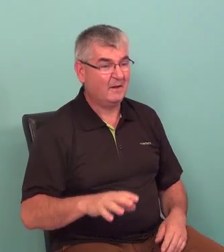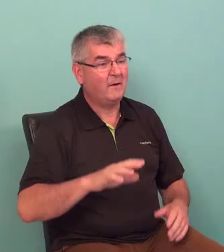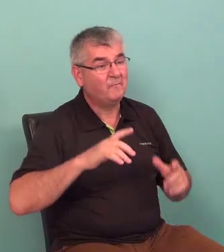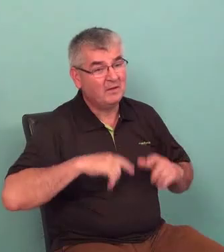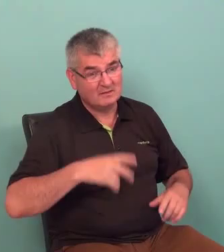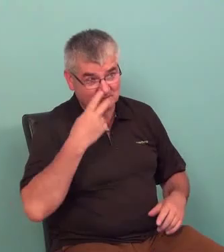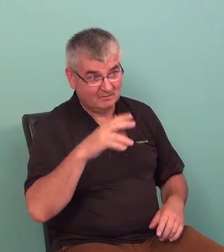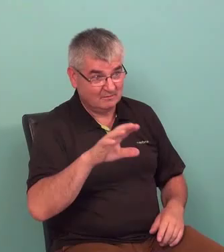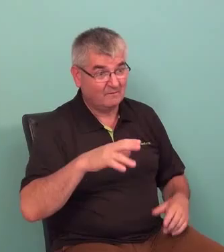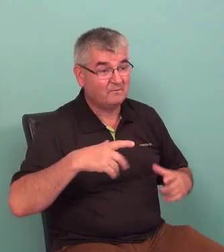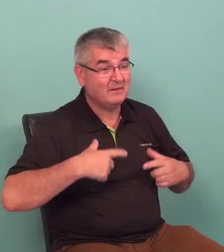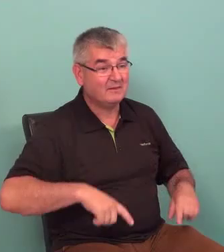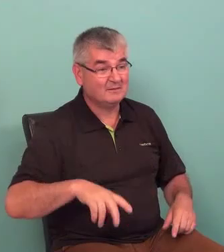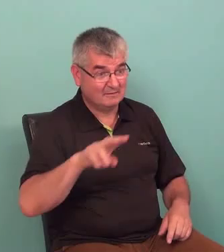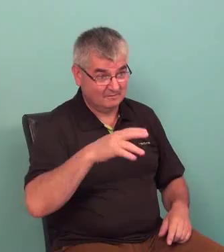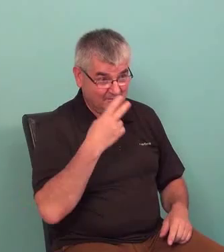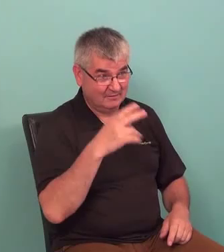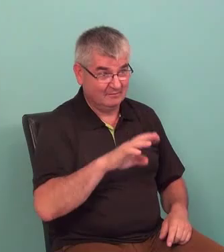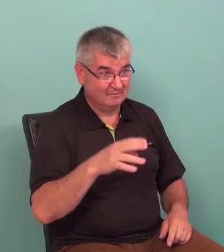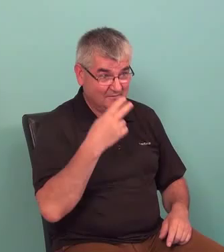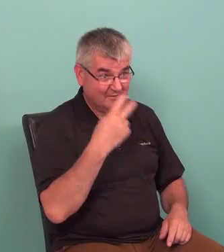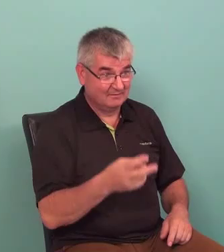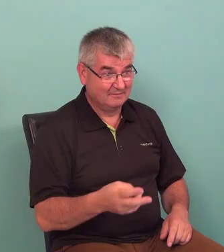Czy ty widziałeś na wsi? Widziałeś?